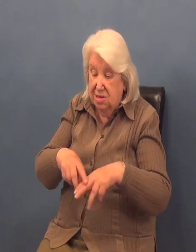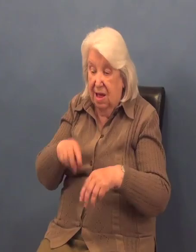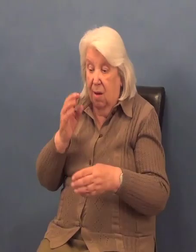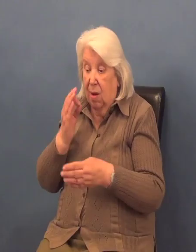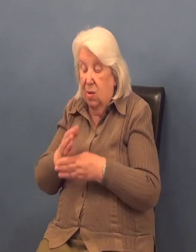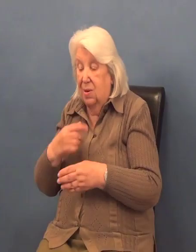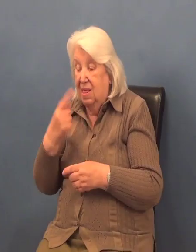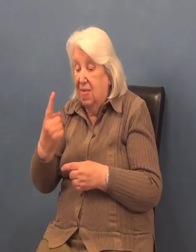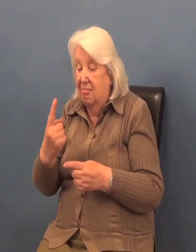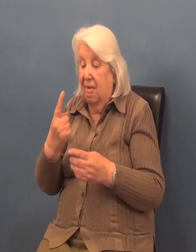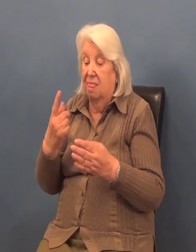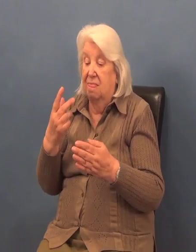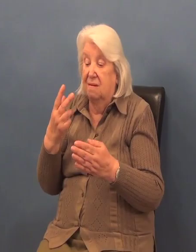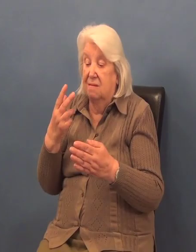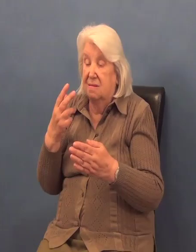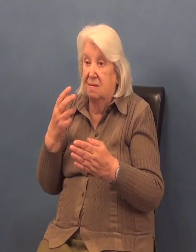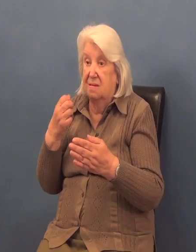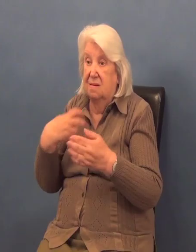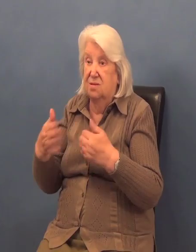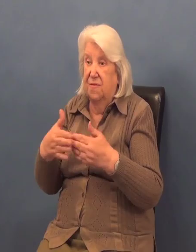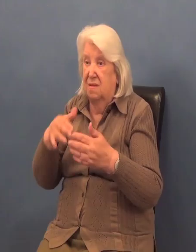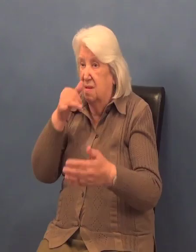Akurat, jedne drzwi nie otwierają się.